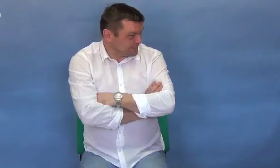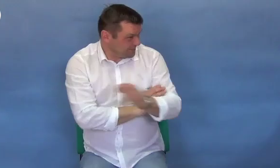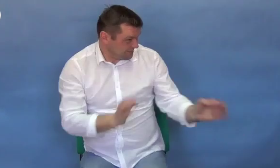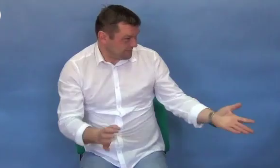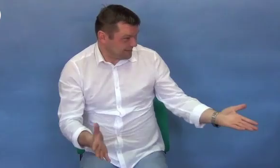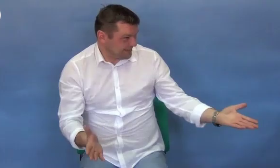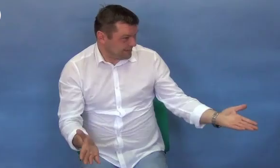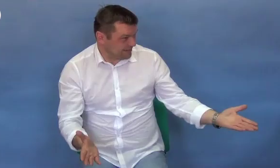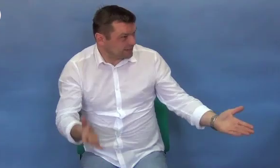Dobrze?